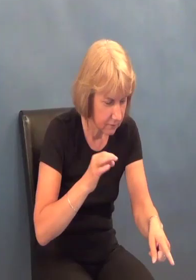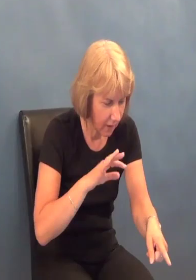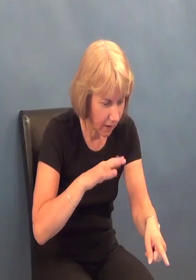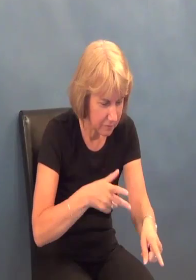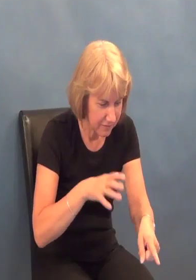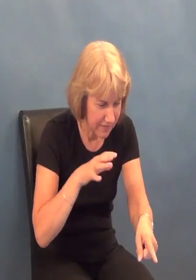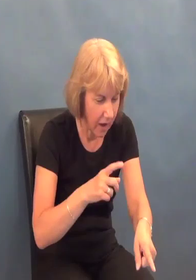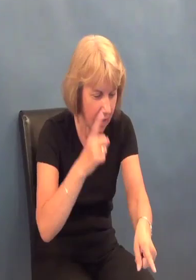Środa jest dziwna, taka zajęta.